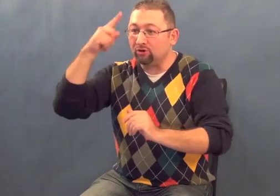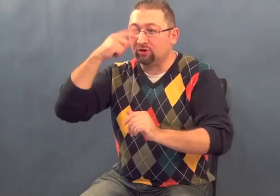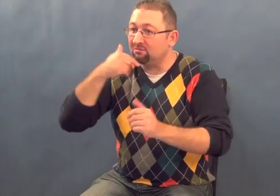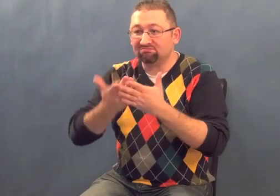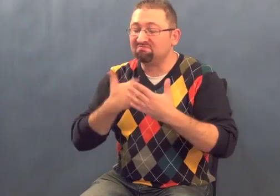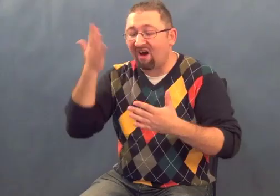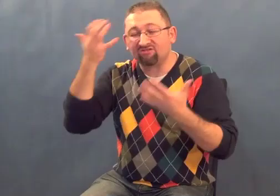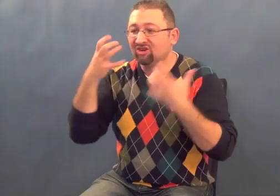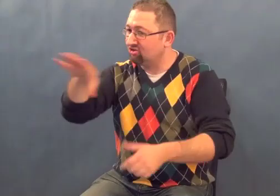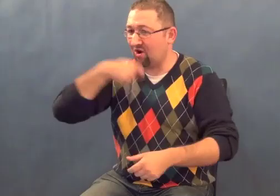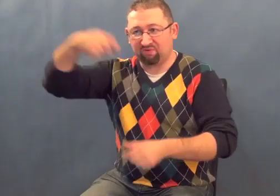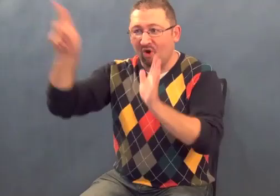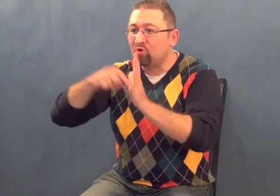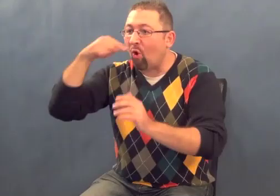Muszę przyznać, wiem, że chcę razem wyjechać do Olsztyna.